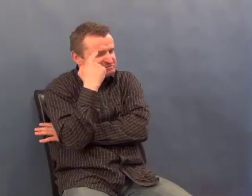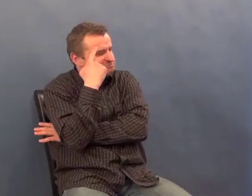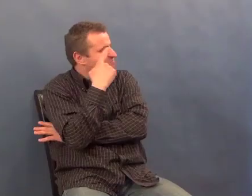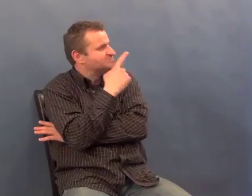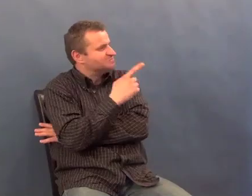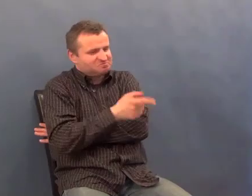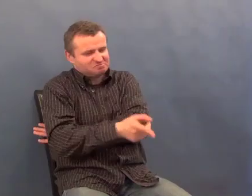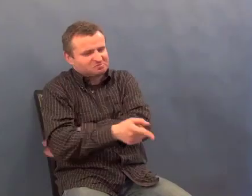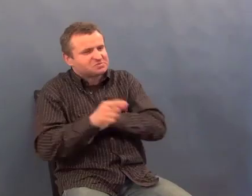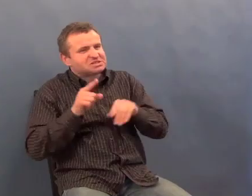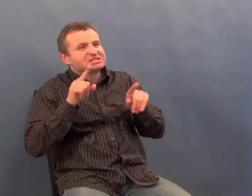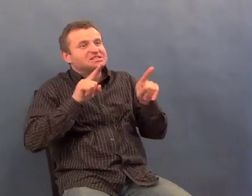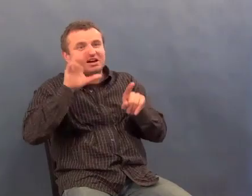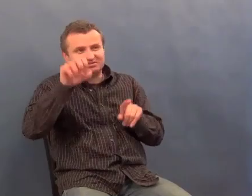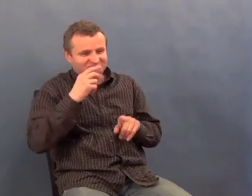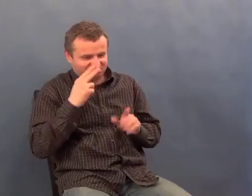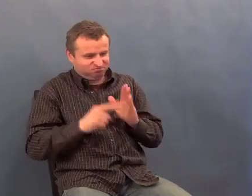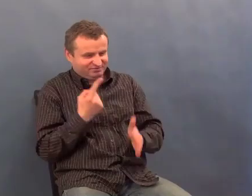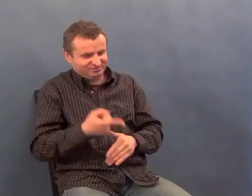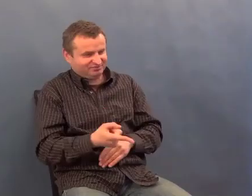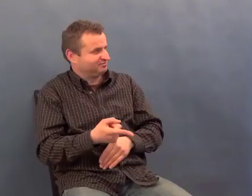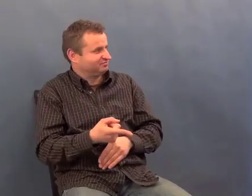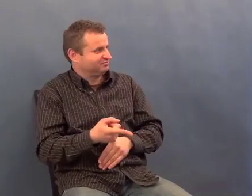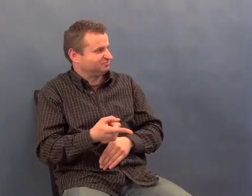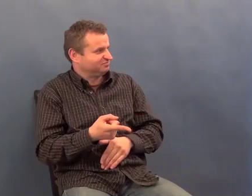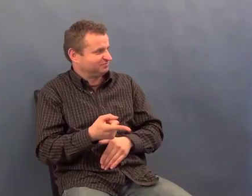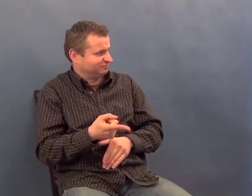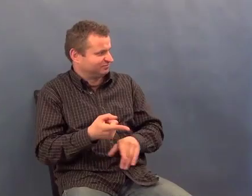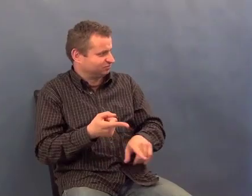Tego znaku nie widziałem. Pierwsze widzę.